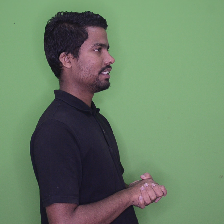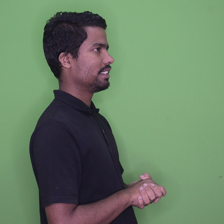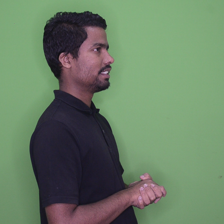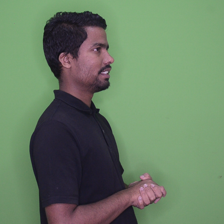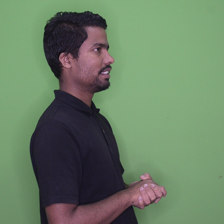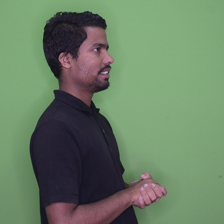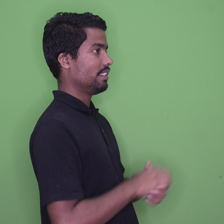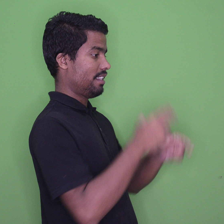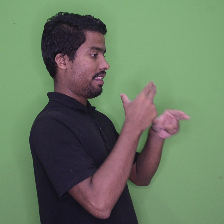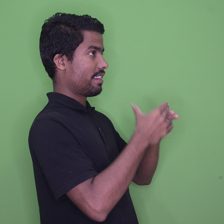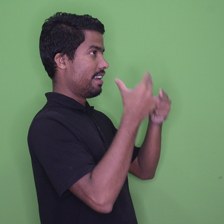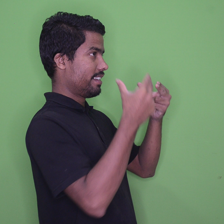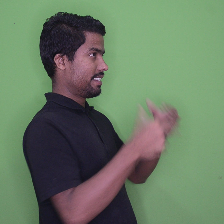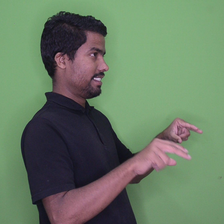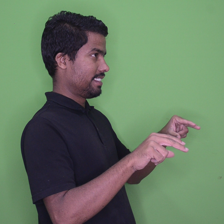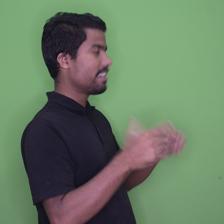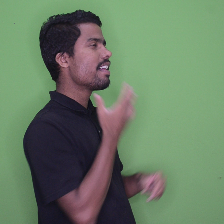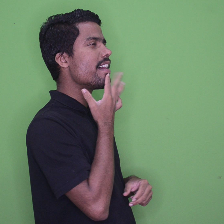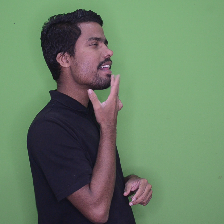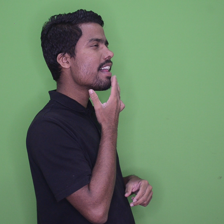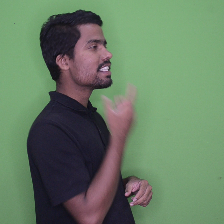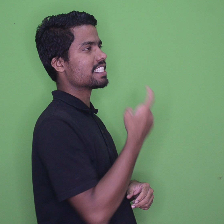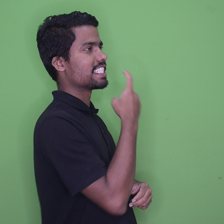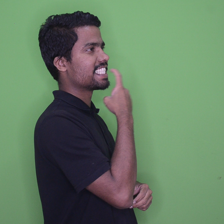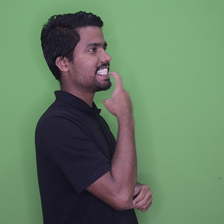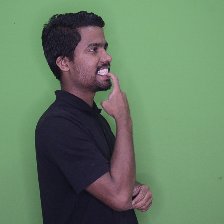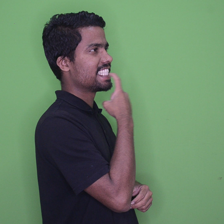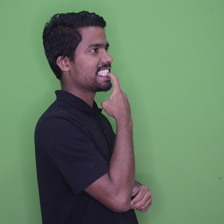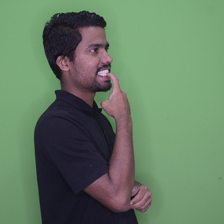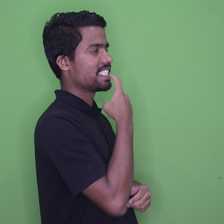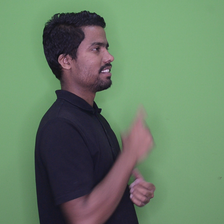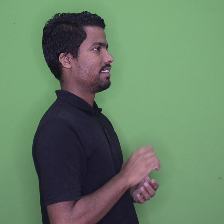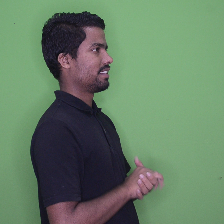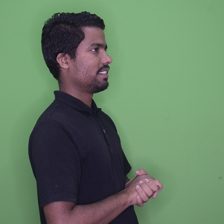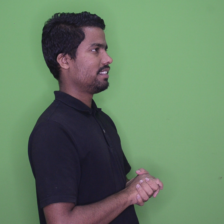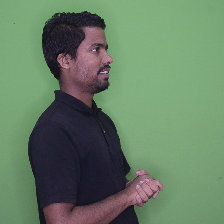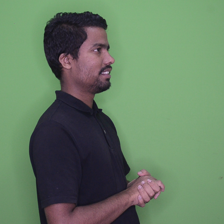eggs are white